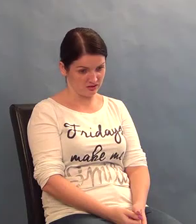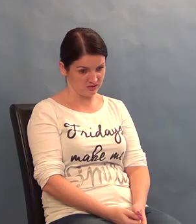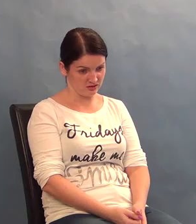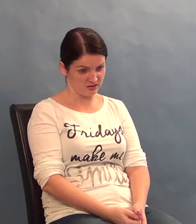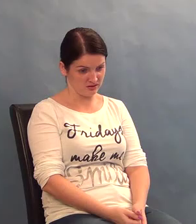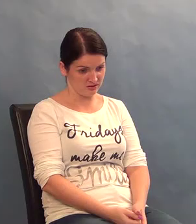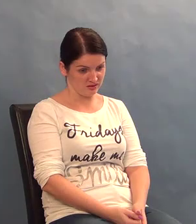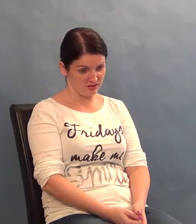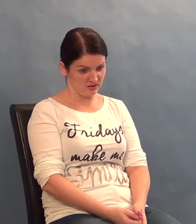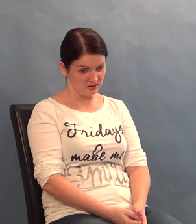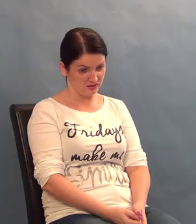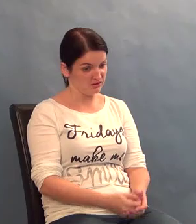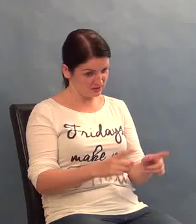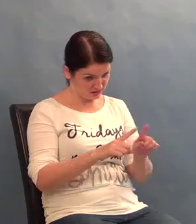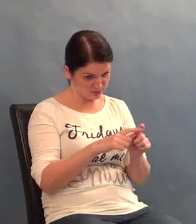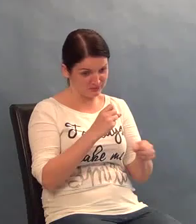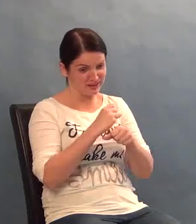Ósma?